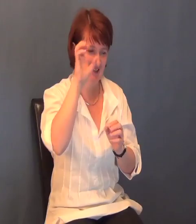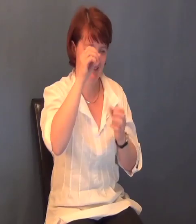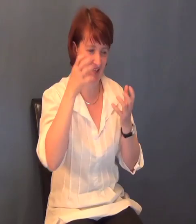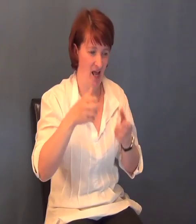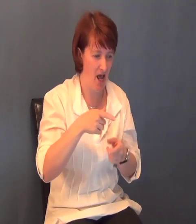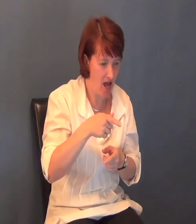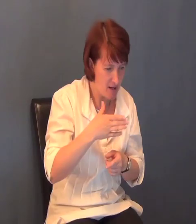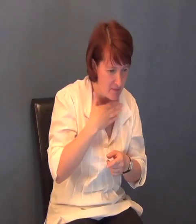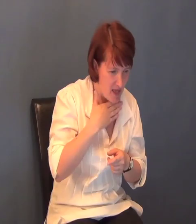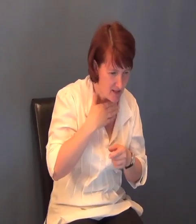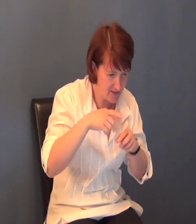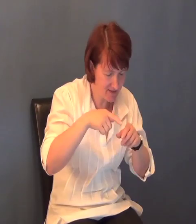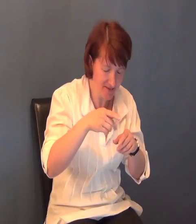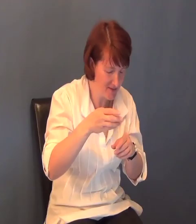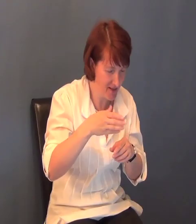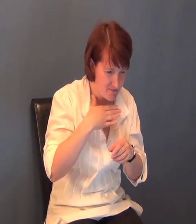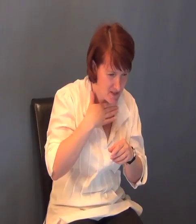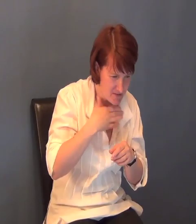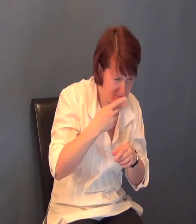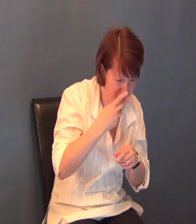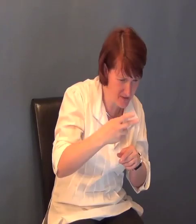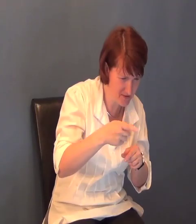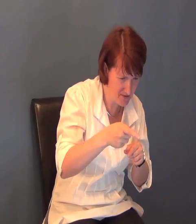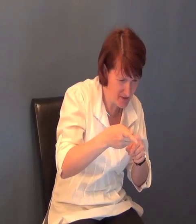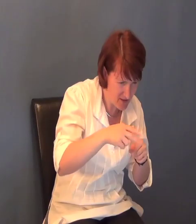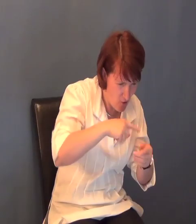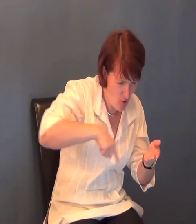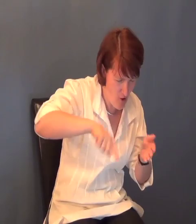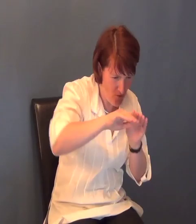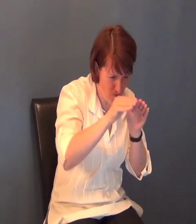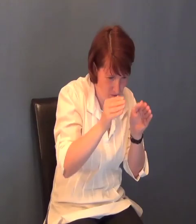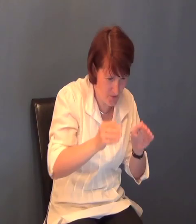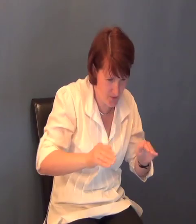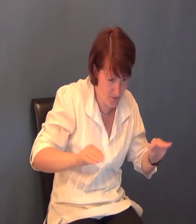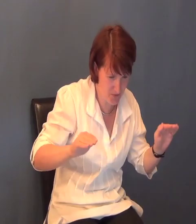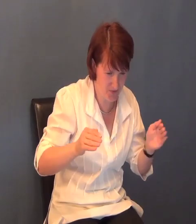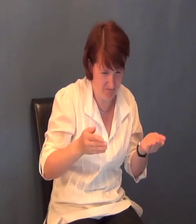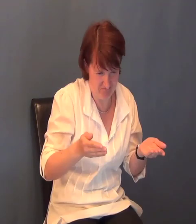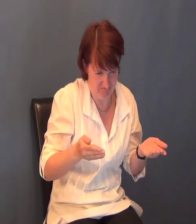Pies, pies widzi jakiś kopiec, nie wiem.